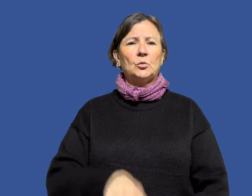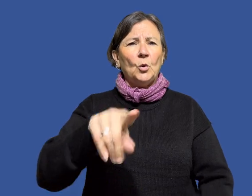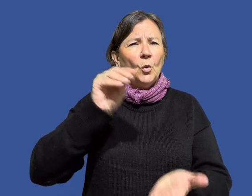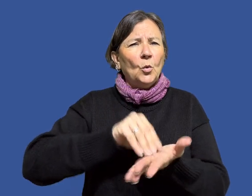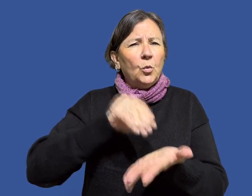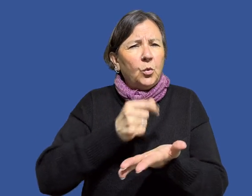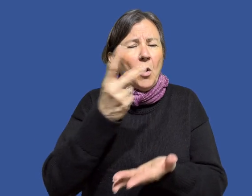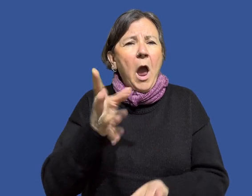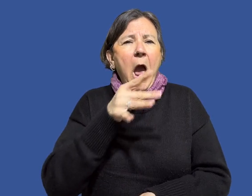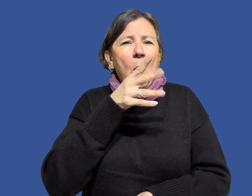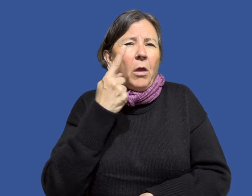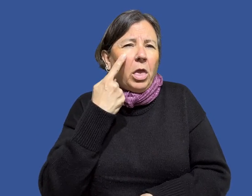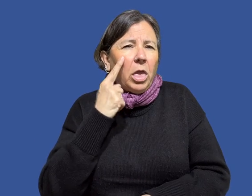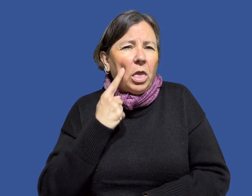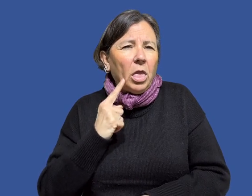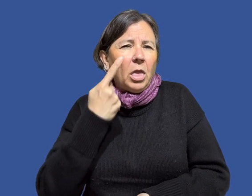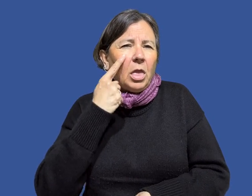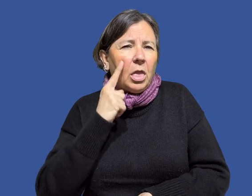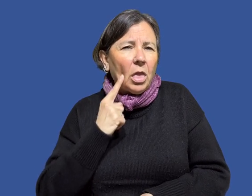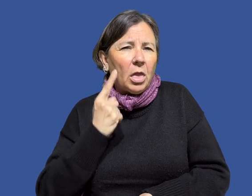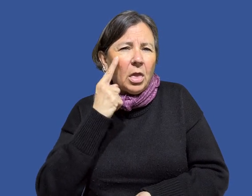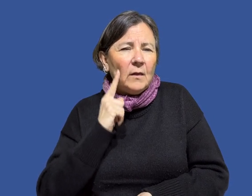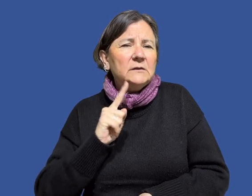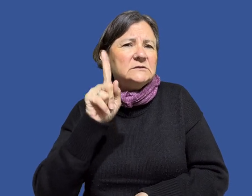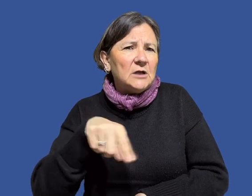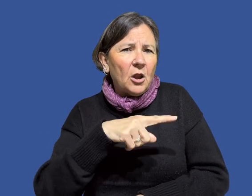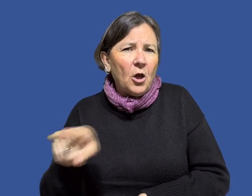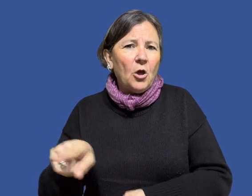Et ploren els ulls amb freqüència?